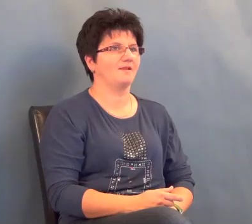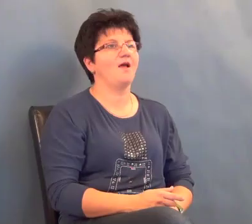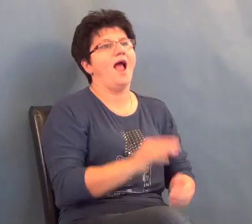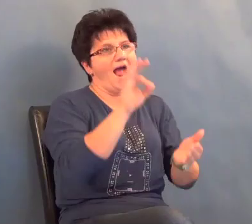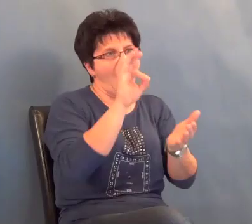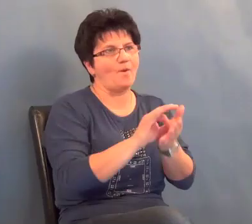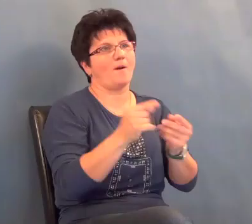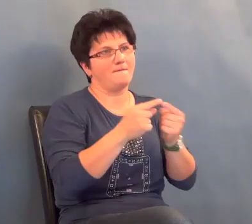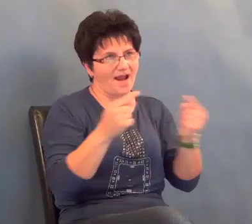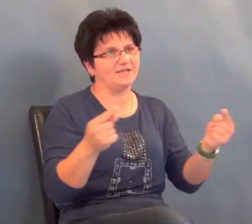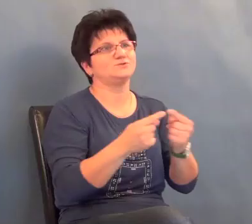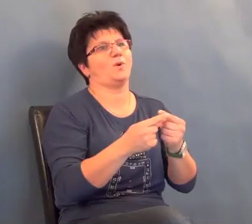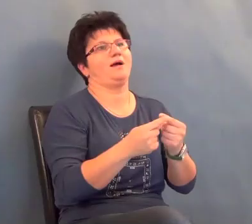Akurat to pasuje.